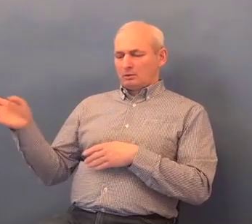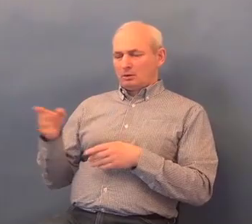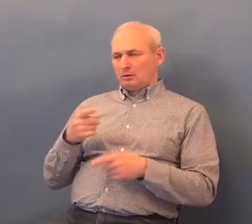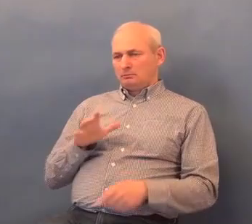To niebezpieczne.